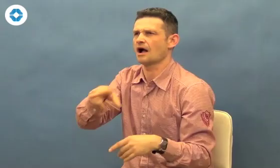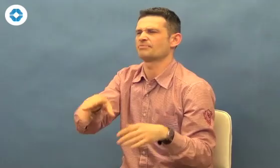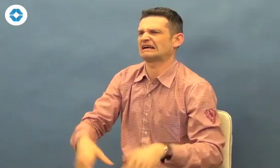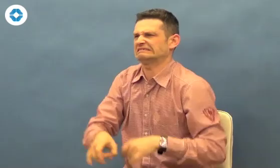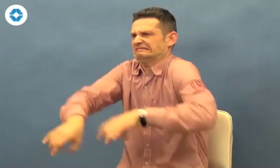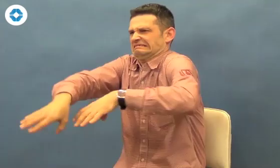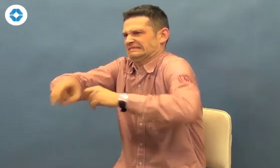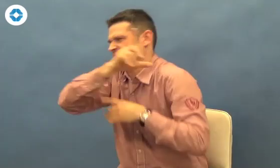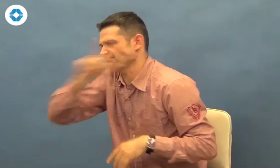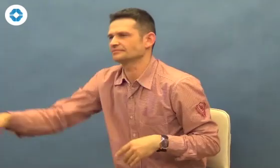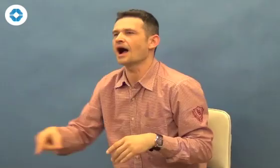Pies biegnie i ucieka.